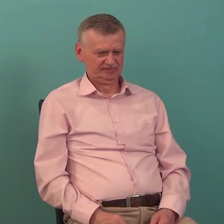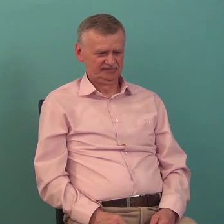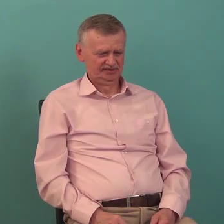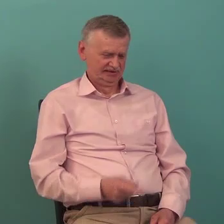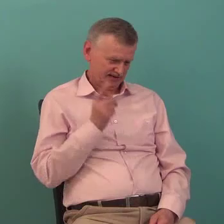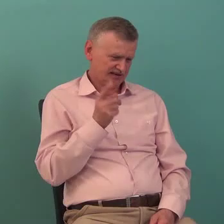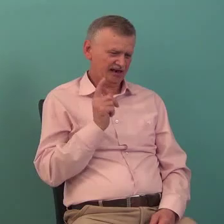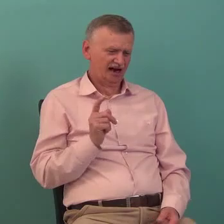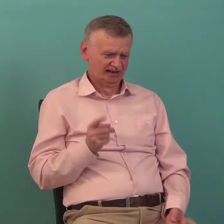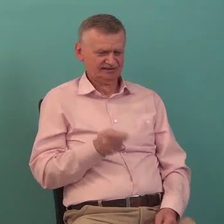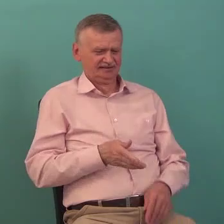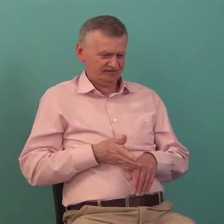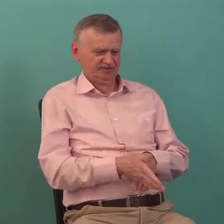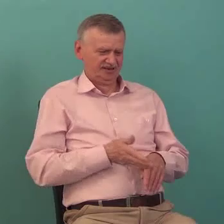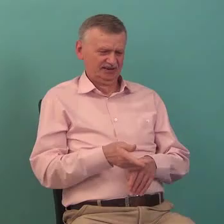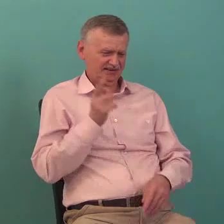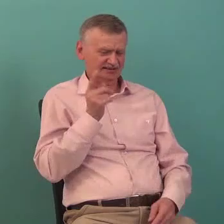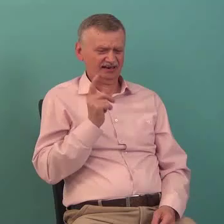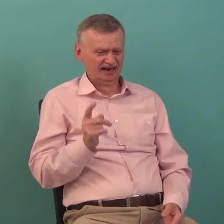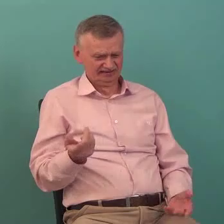Zakaz piłowania.